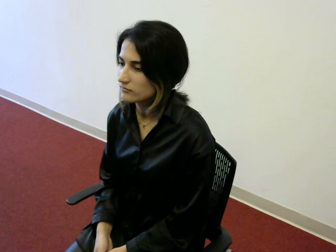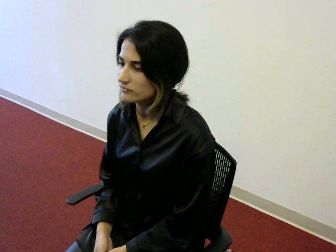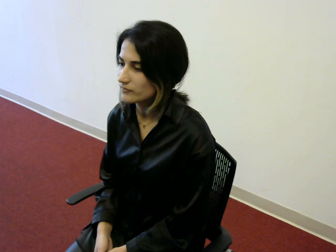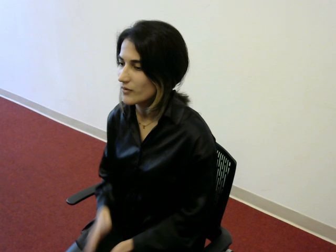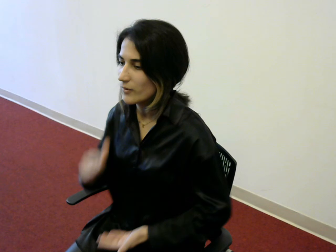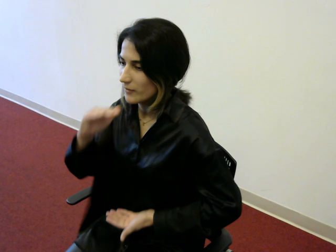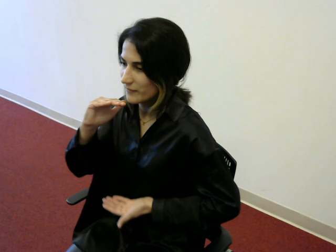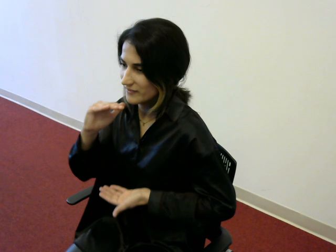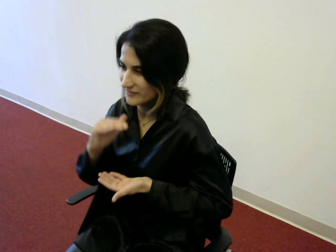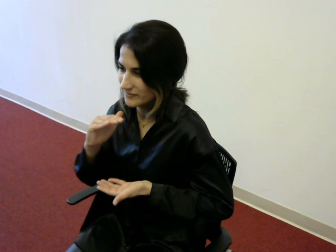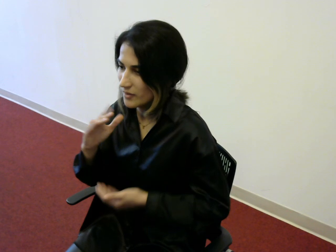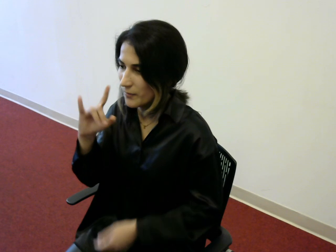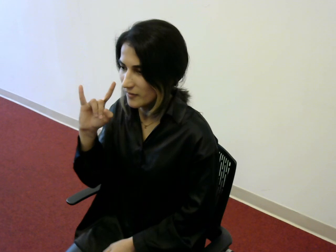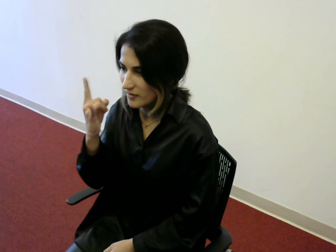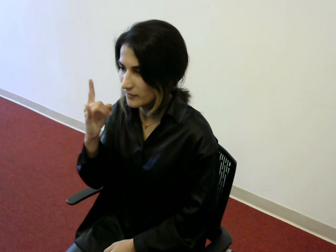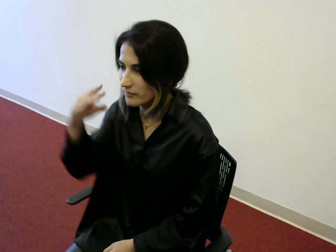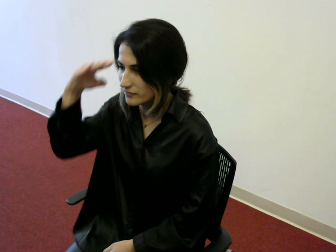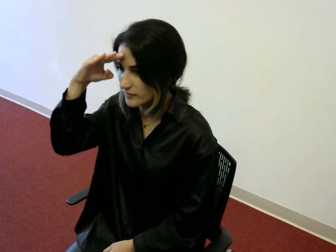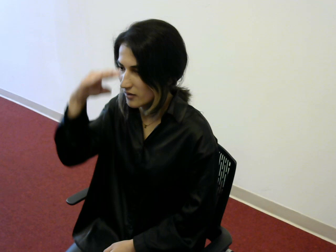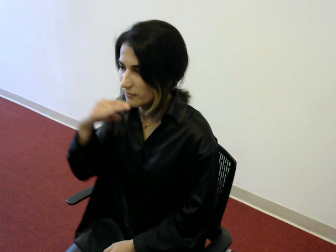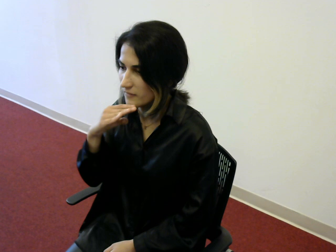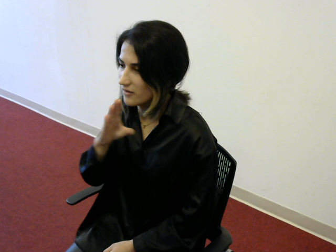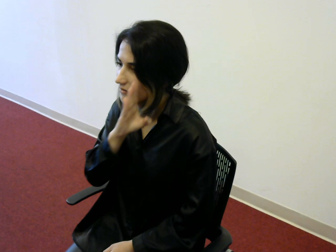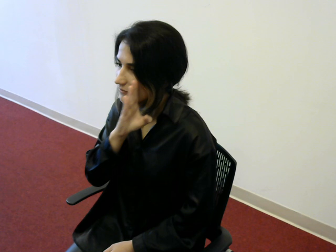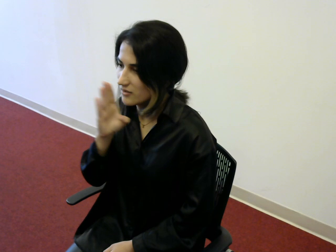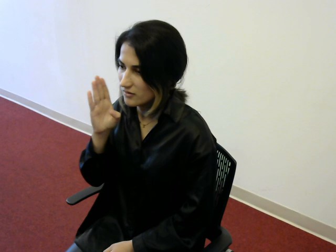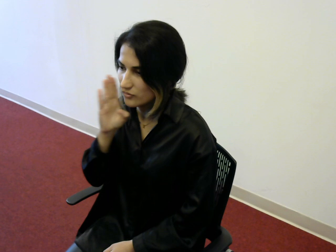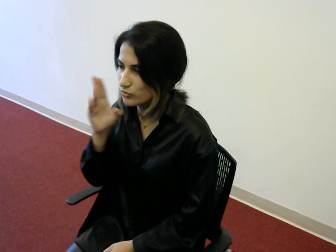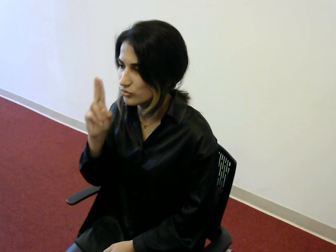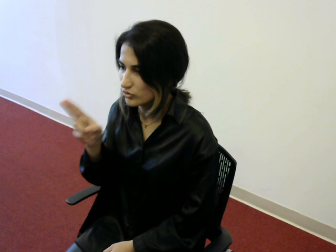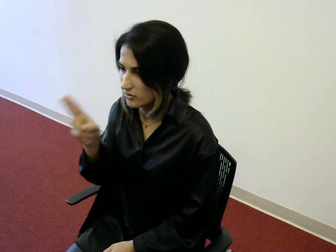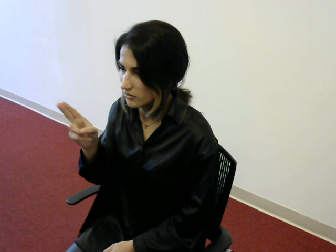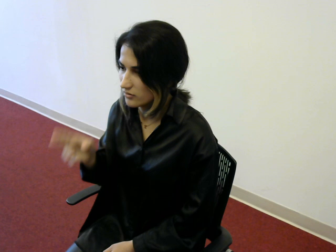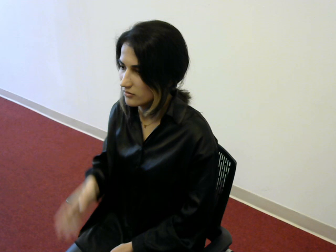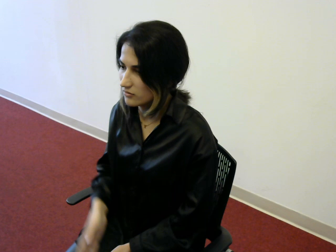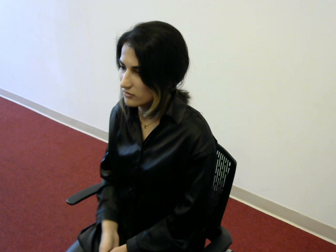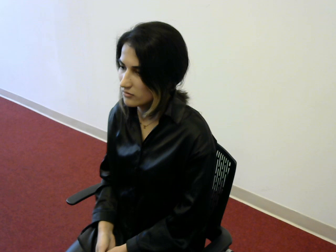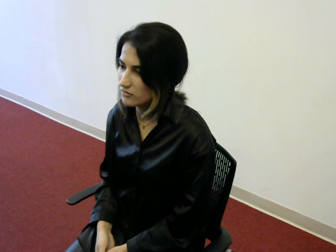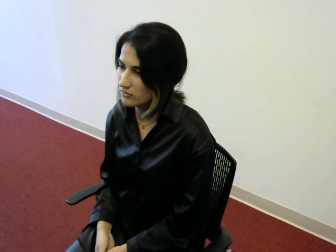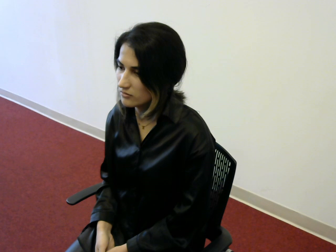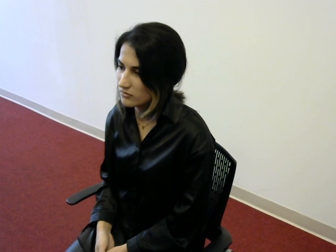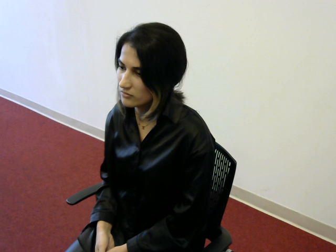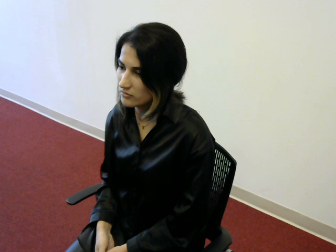Körpə uşağın valideyni kimdir?